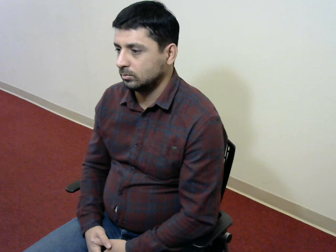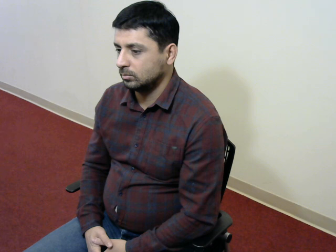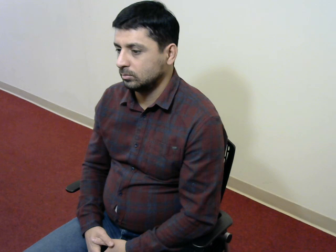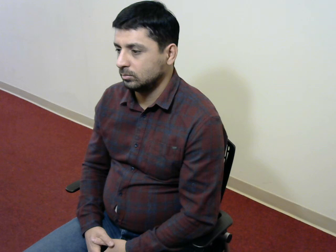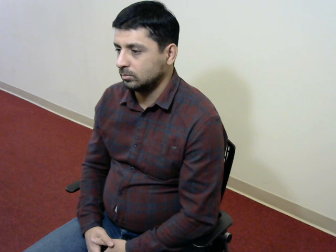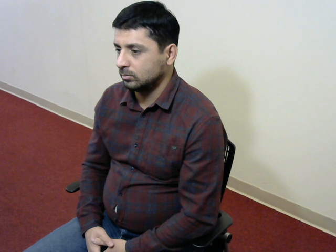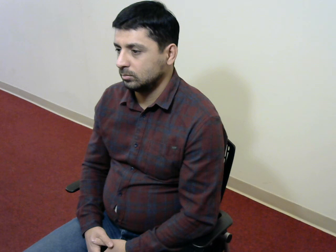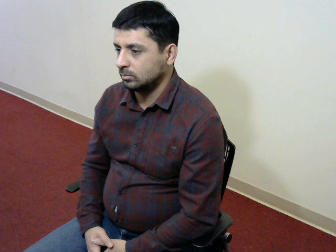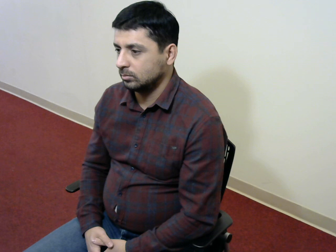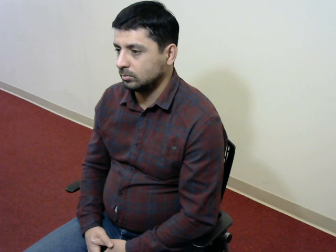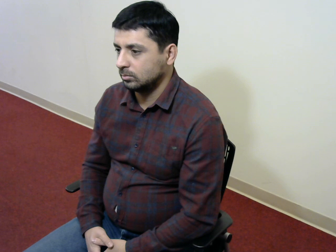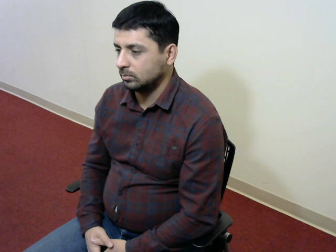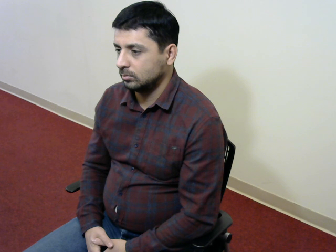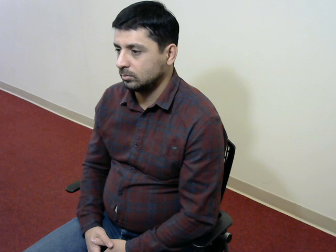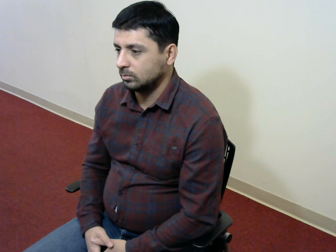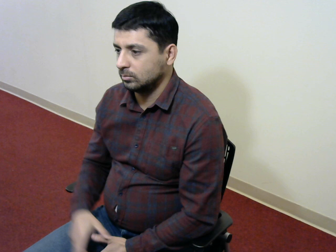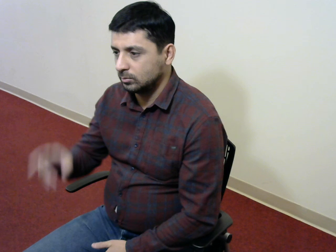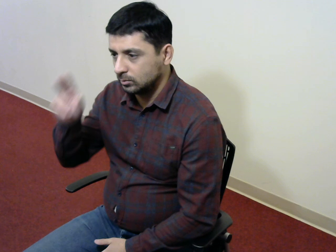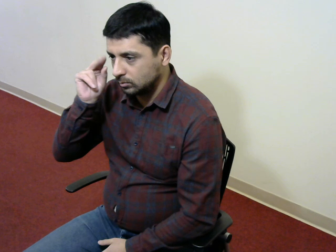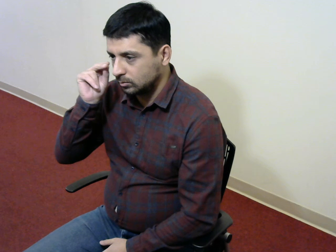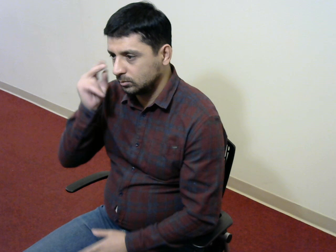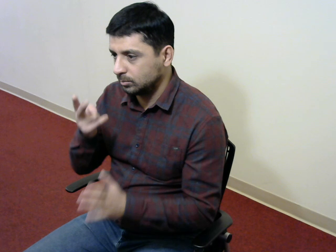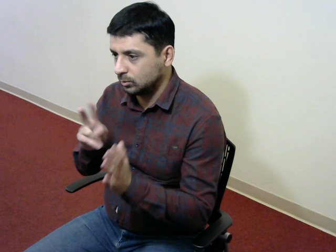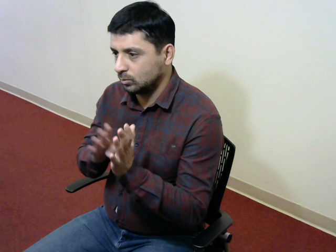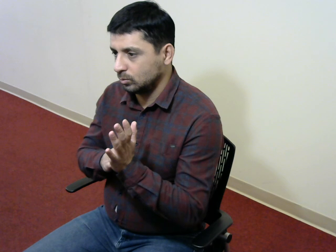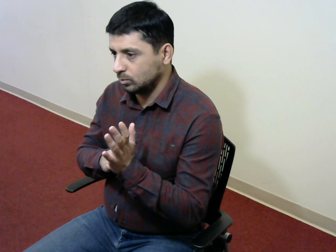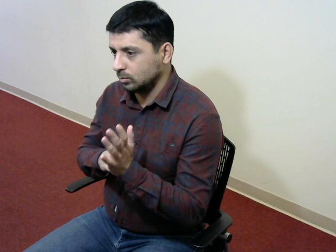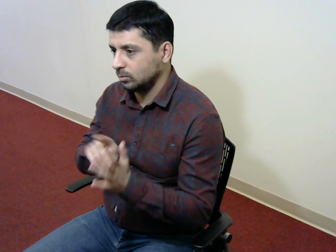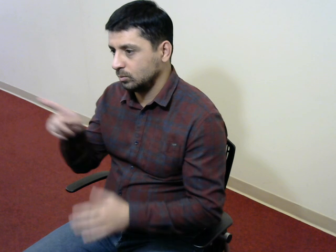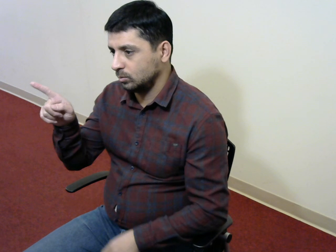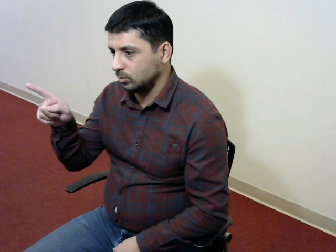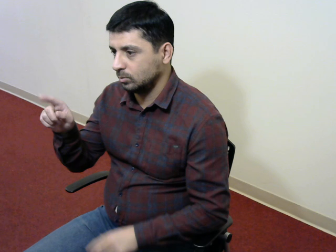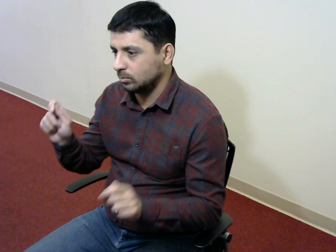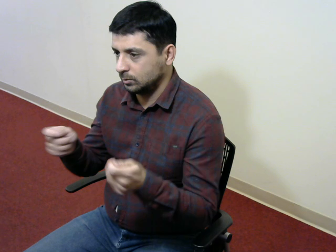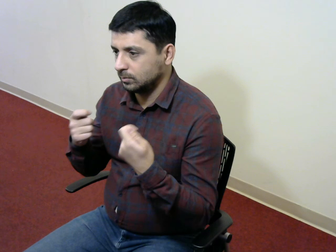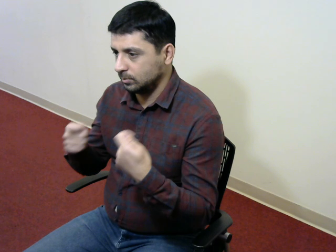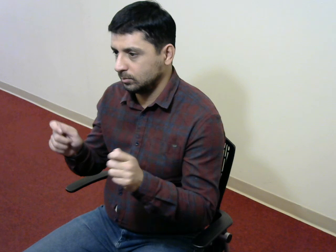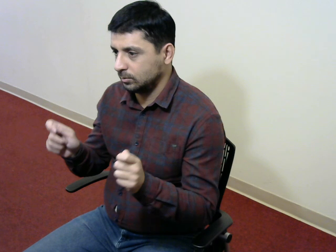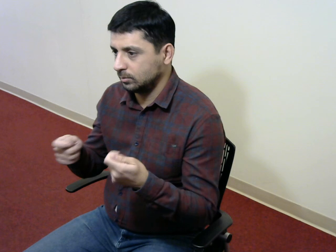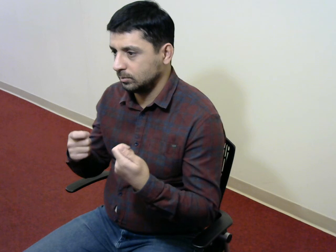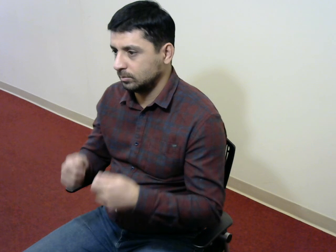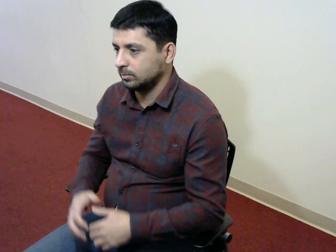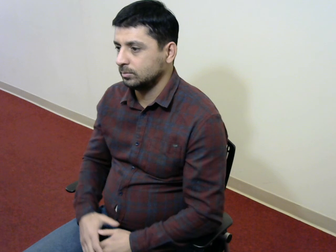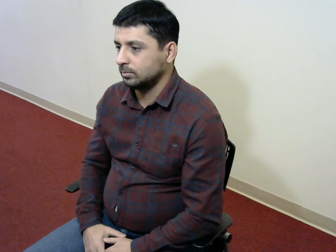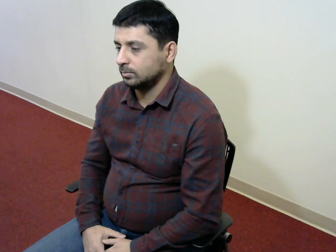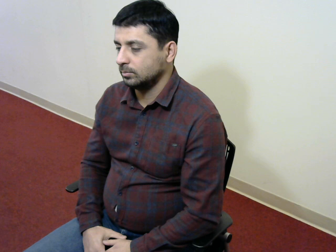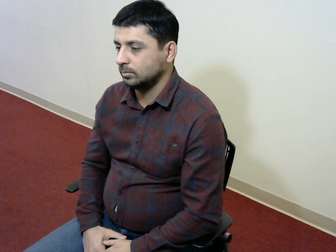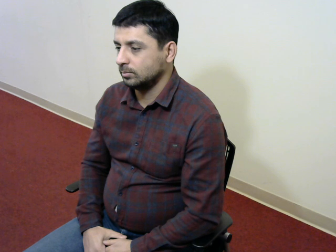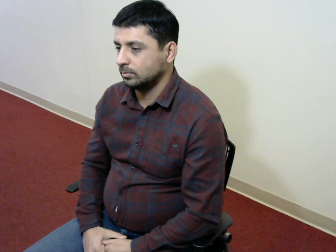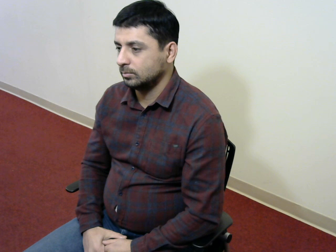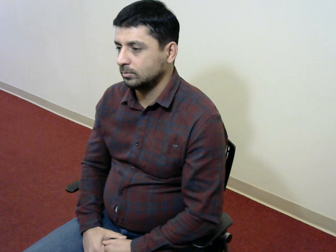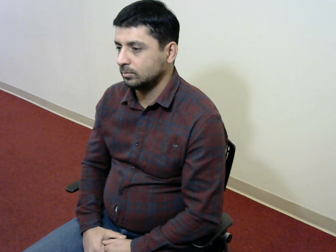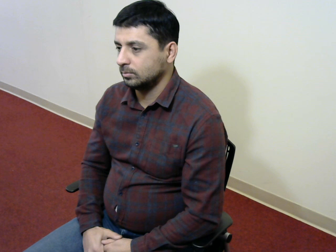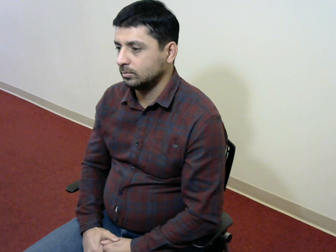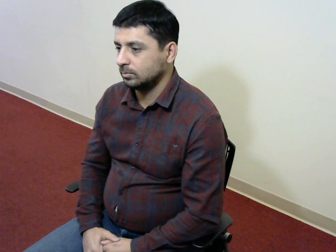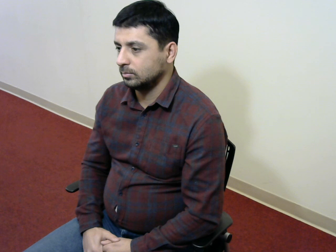Ayın 29-u onun toyudur